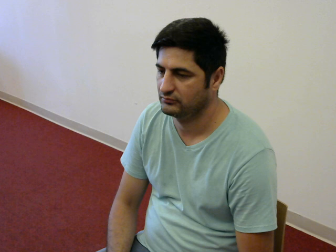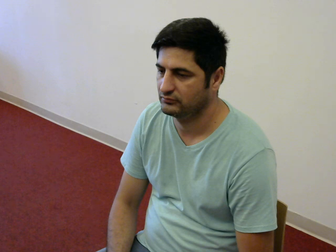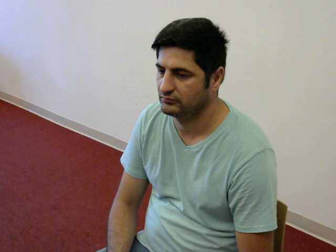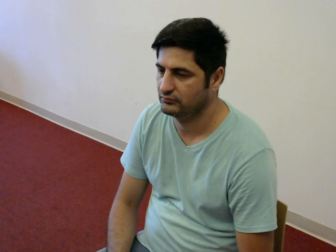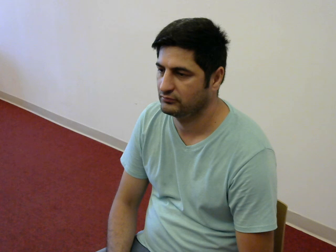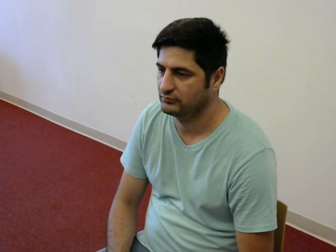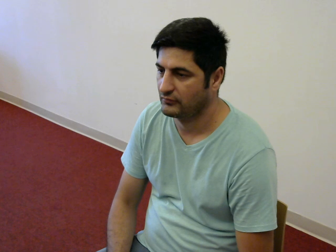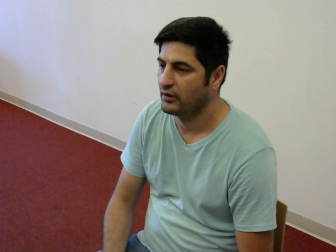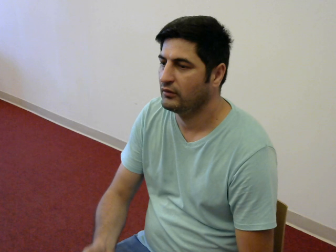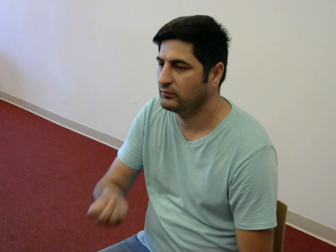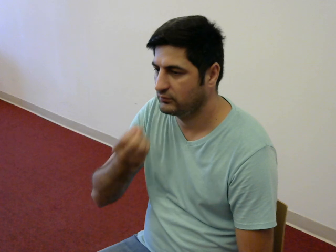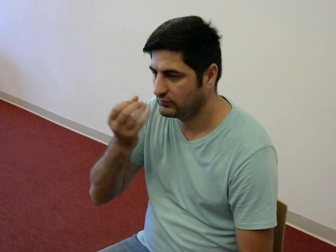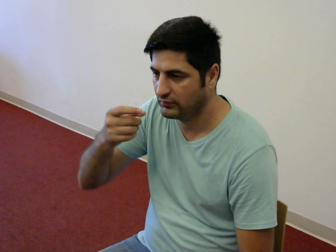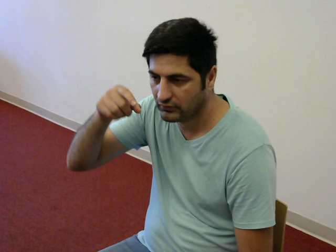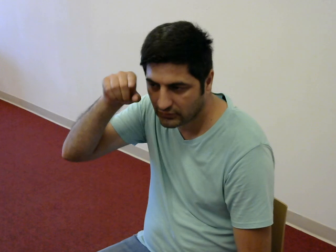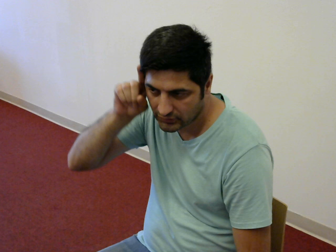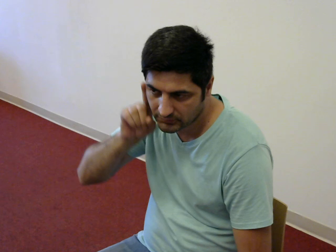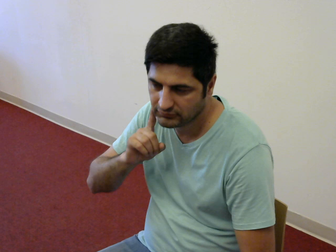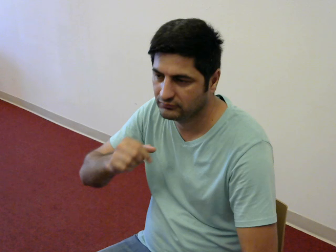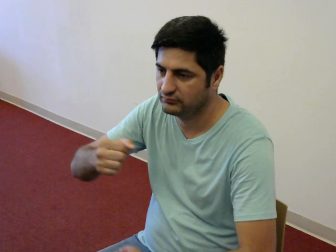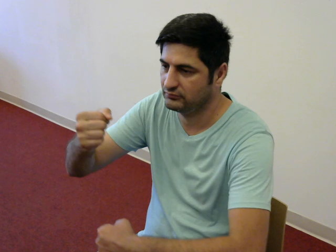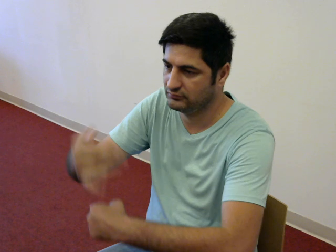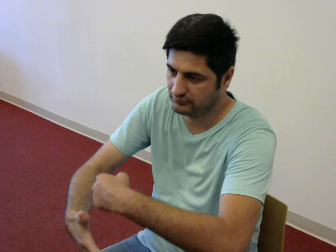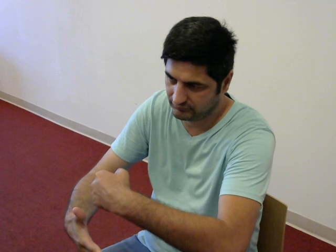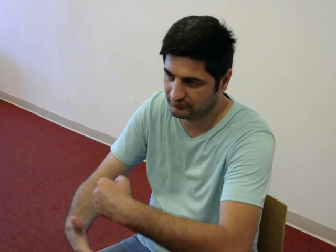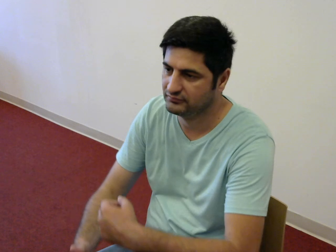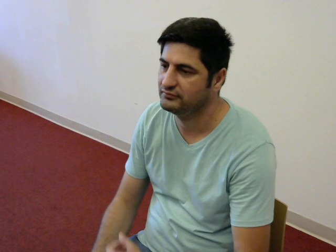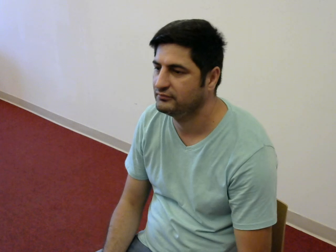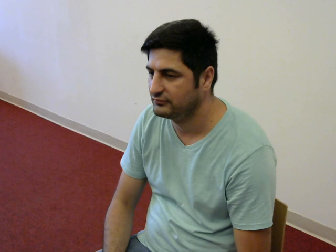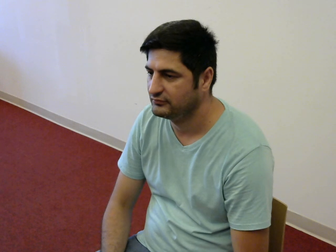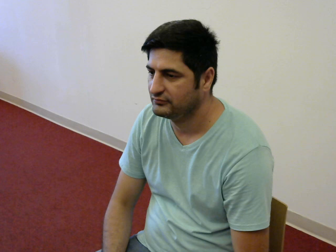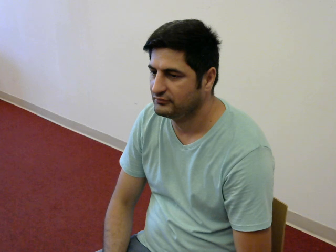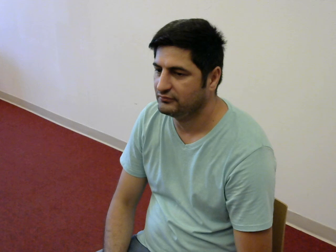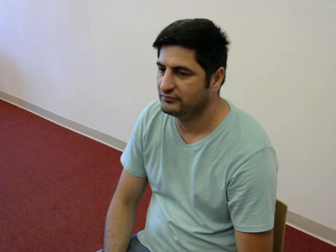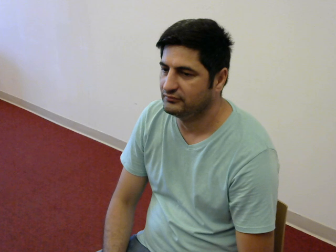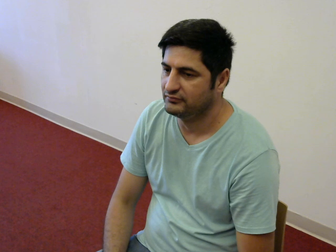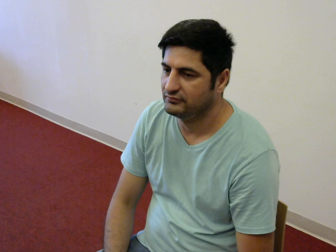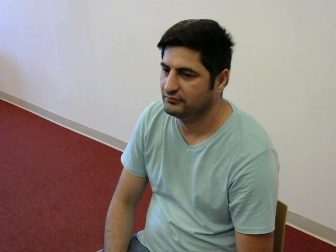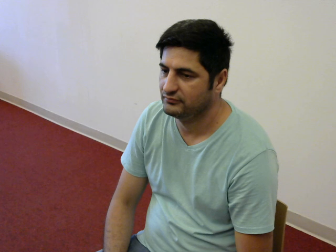Bakı Azərbaycanın paytaxtıdır